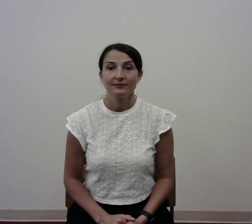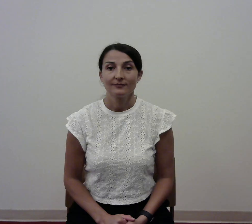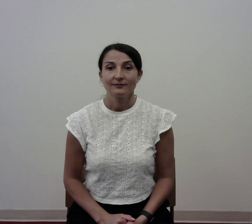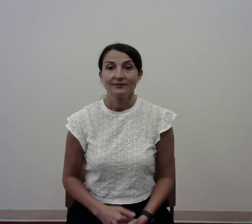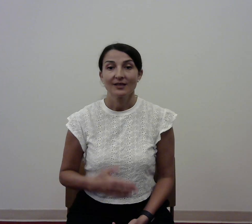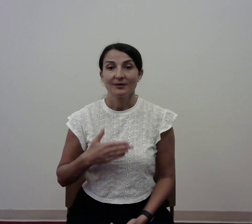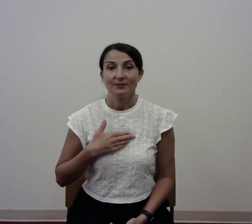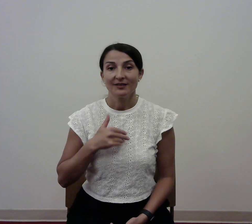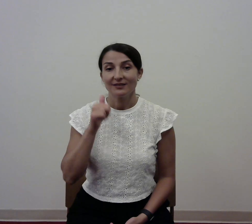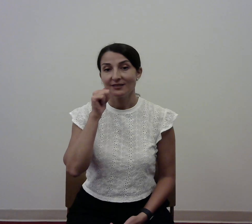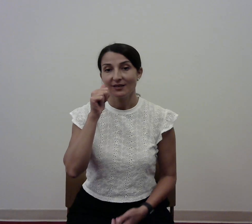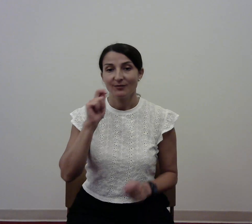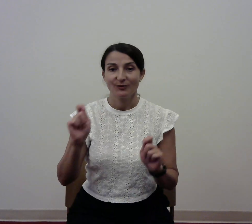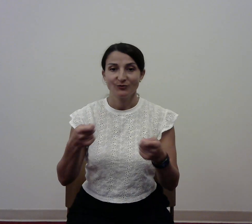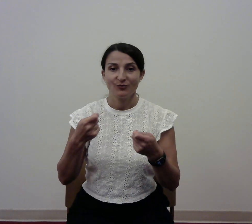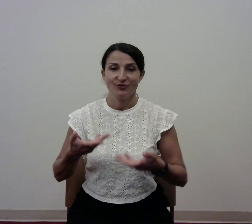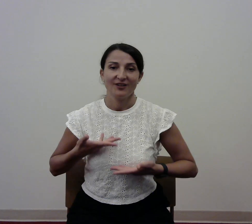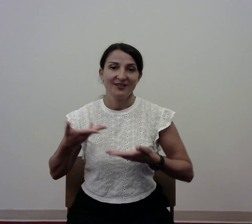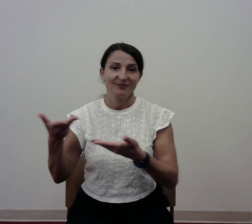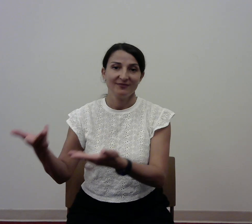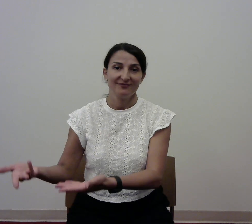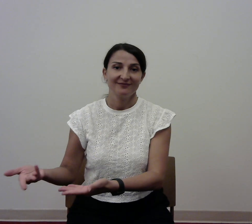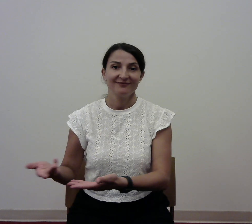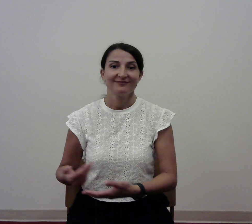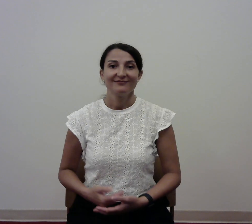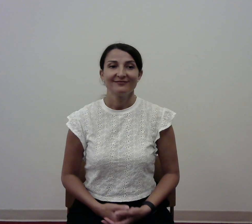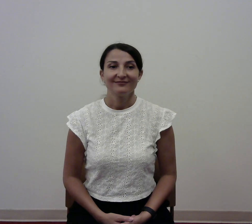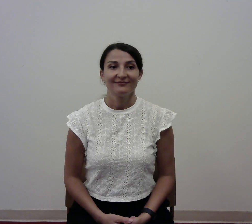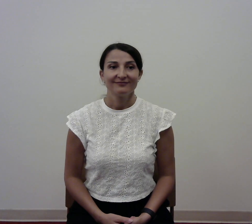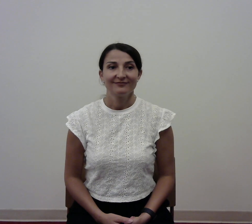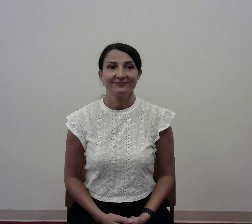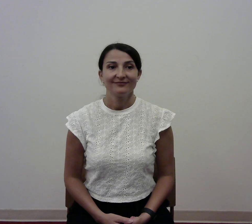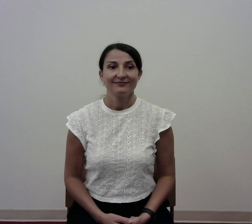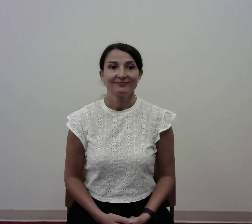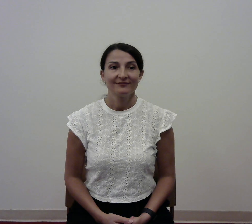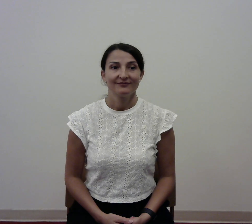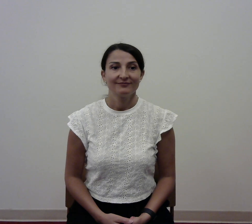Bizi sabah toya çağırıblar